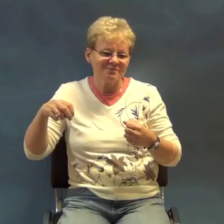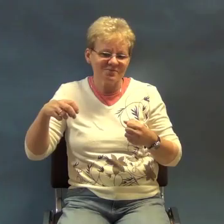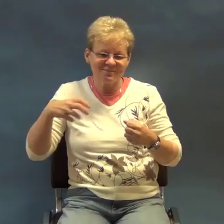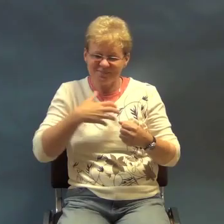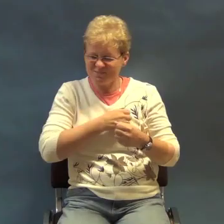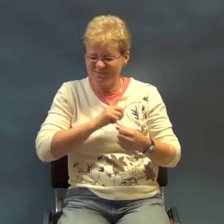Nie, nie zawał.